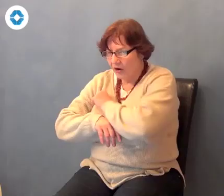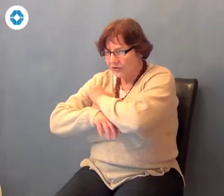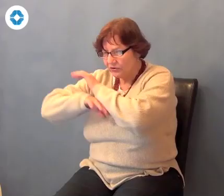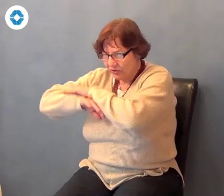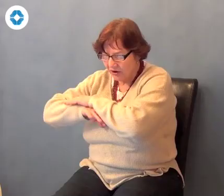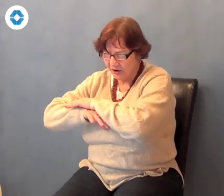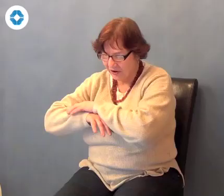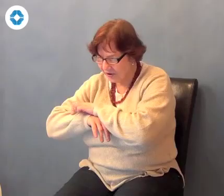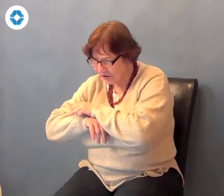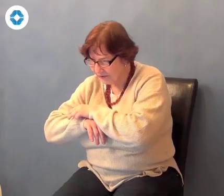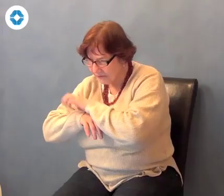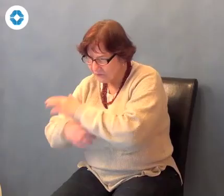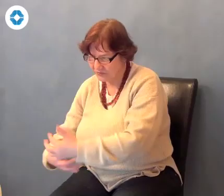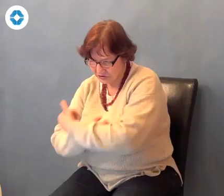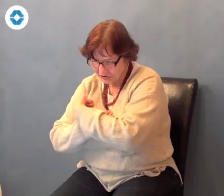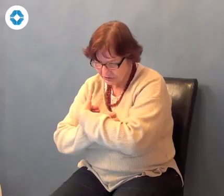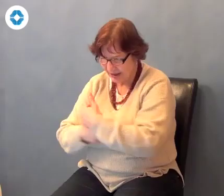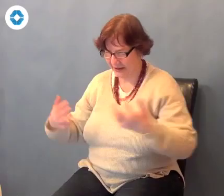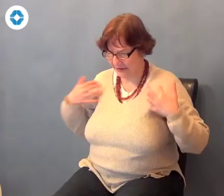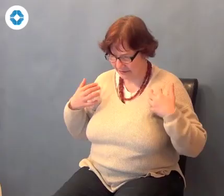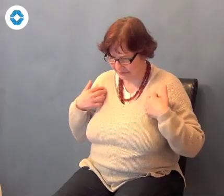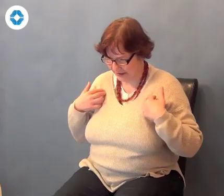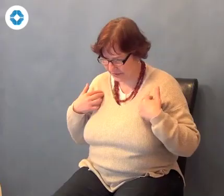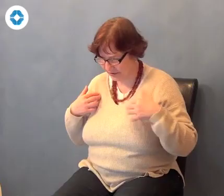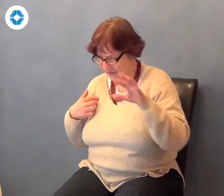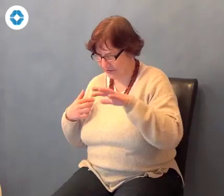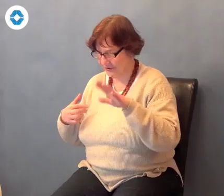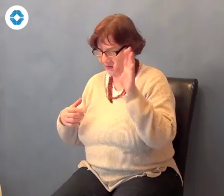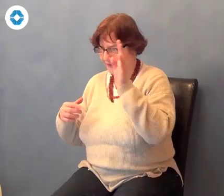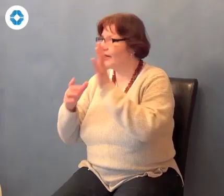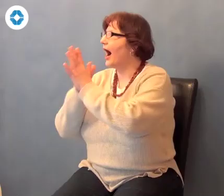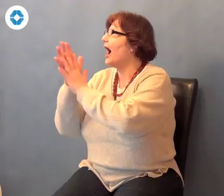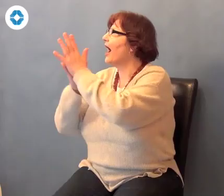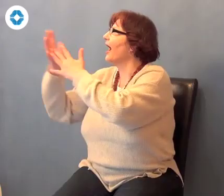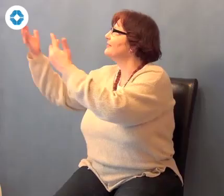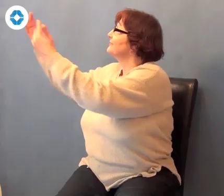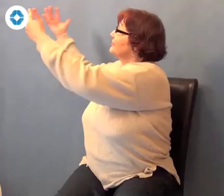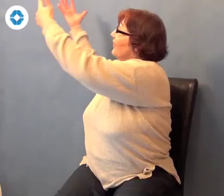Chłopiec wziął go na ręce i poszli na spacer oglądać las.